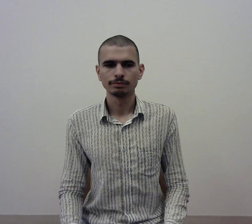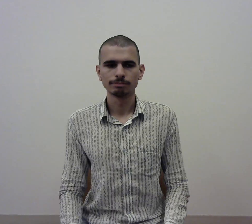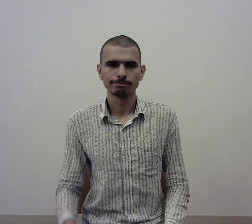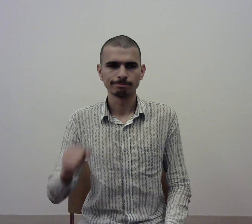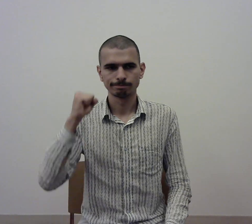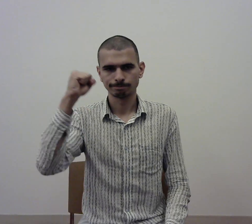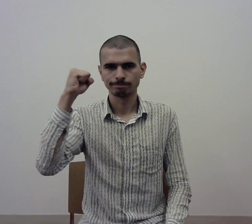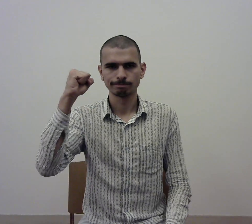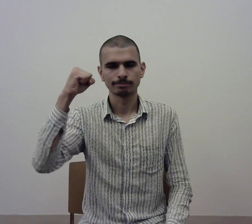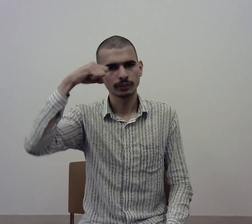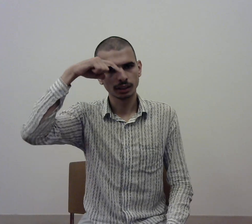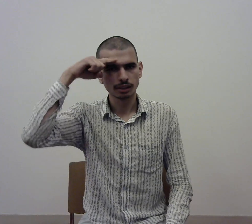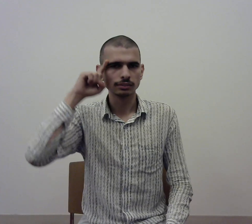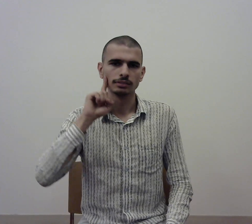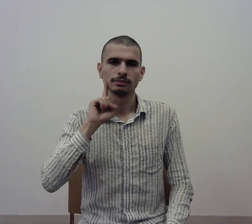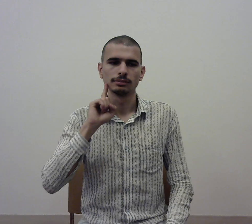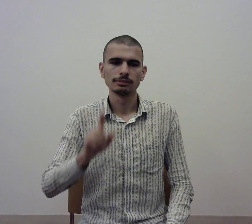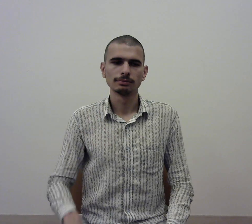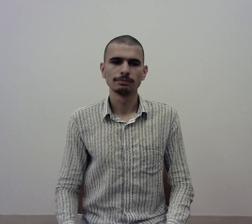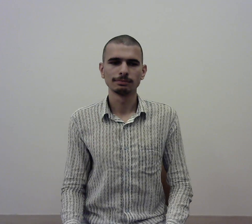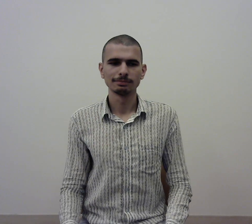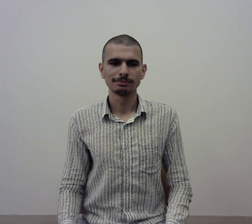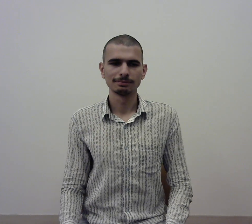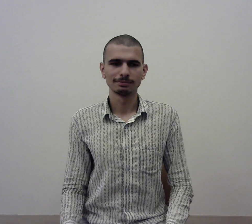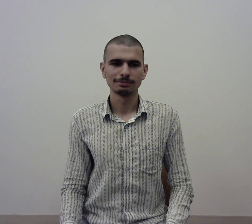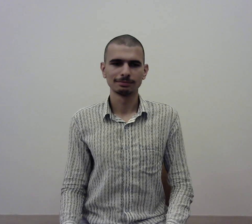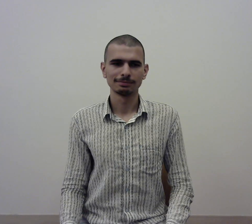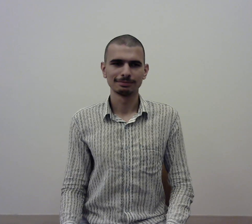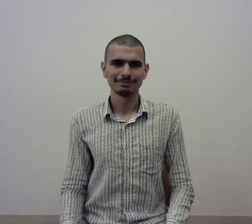Qarabağ Azərbaycandır!